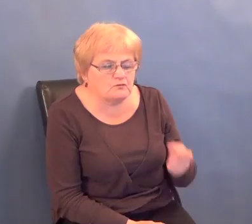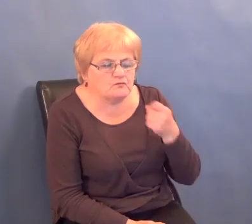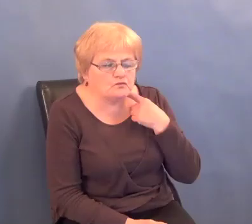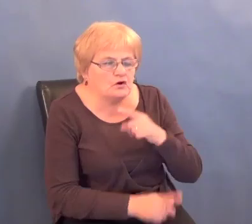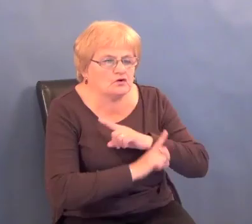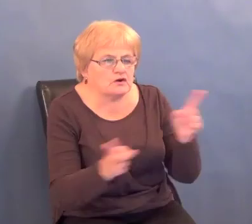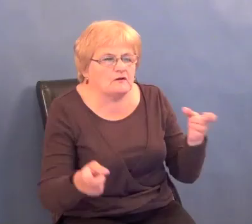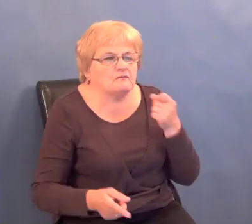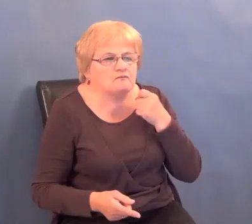Nie wolno wódki.